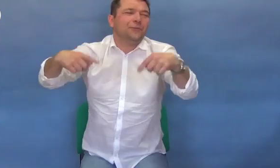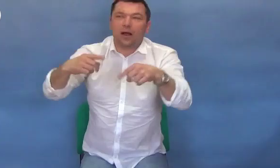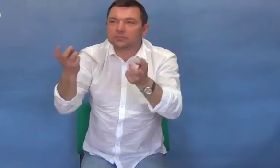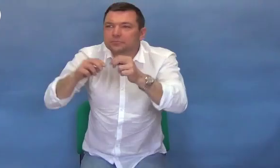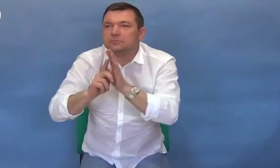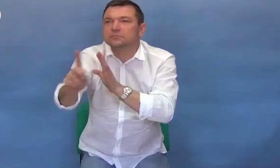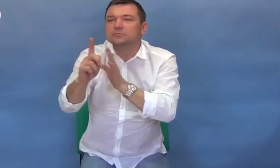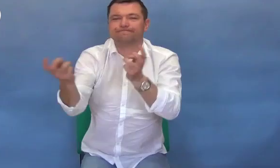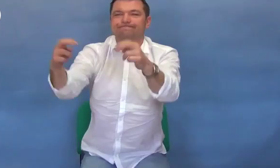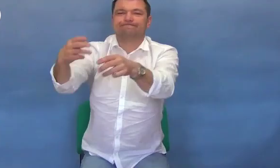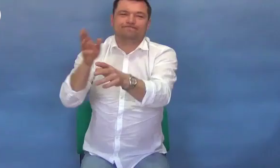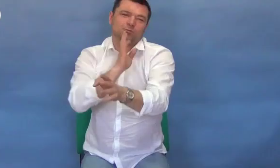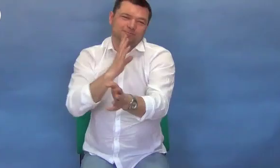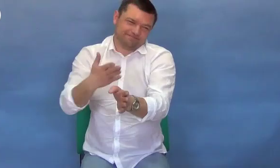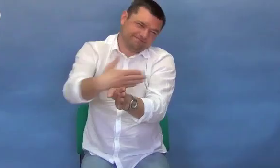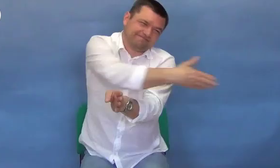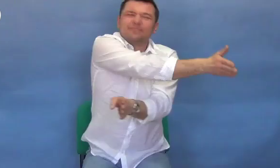Chciałem tam iść, ale muszę okrążać ogrodzenie.